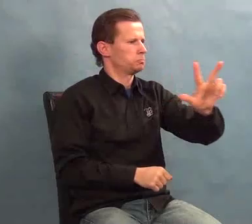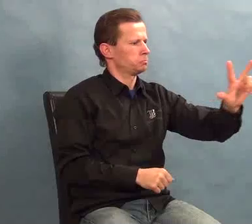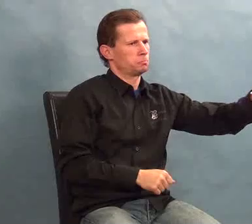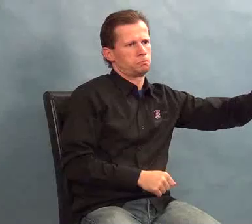Odchodzą.